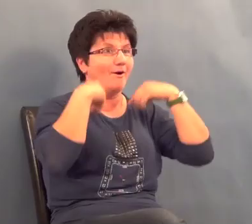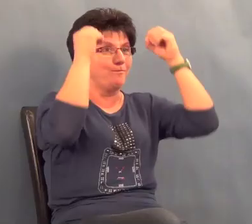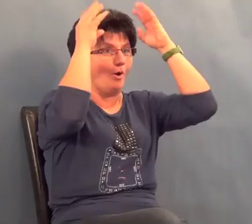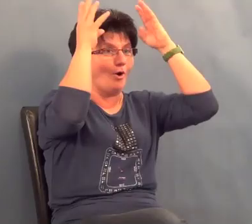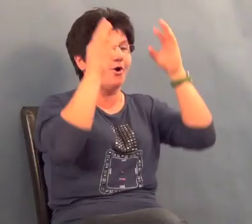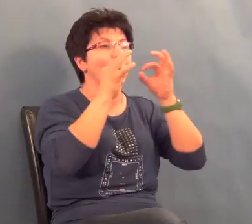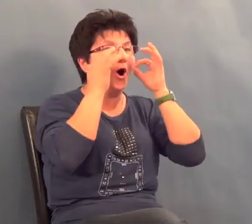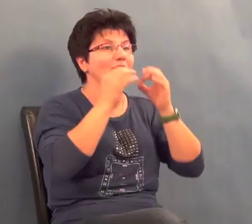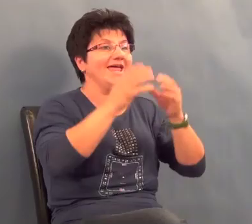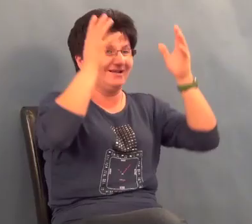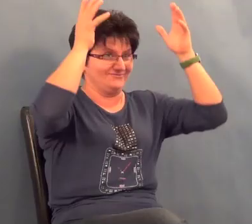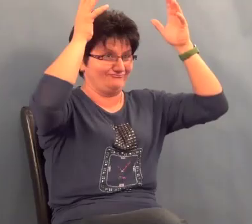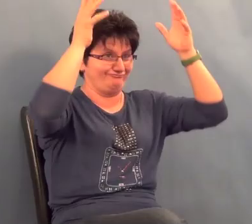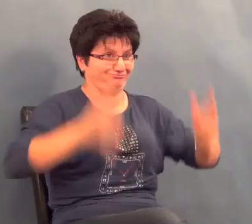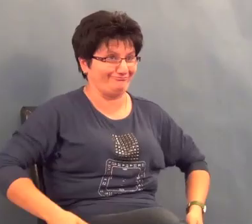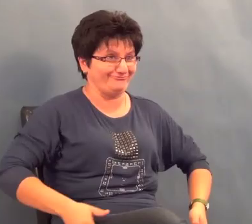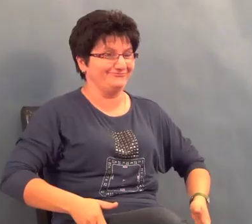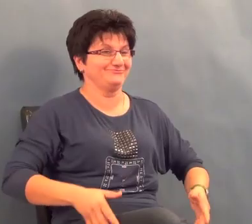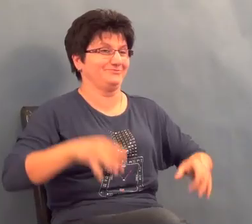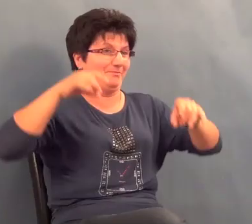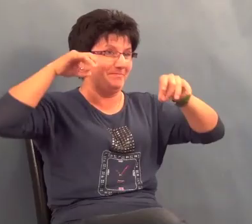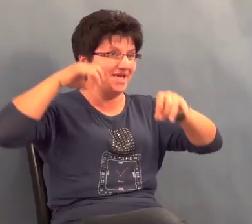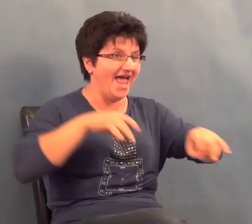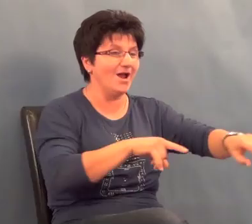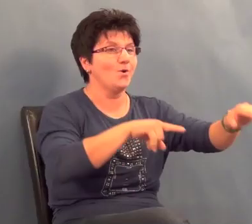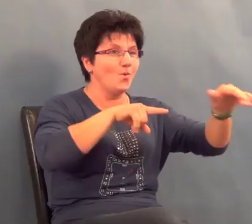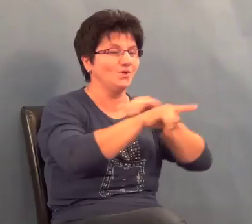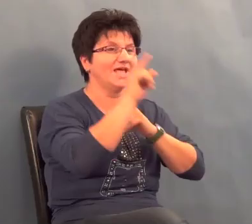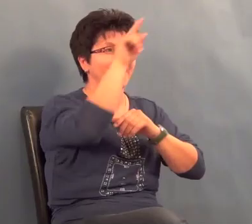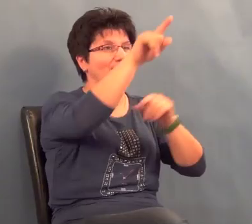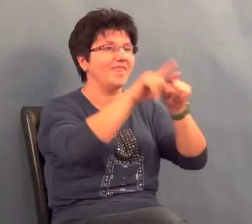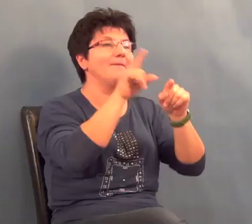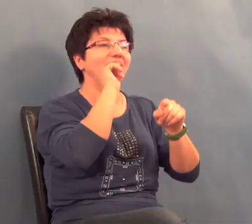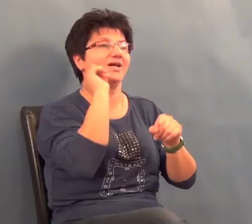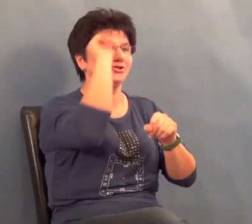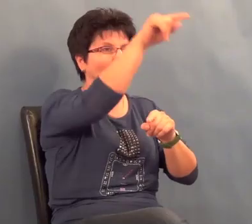Kot biegnie, leci do tego domu naprzeciwko, tam gdzie jest ten ptaszek.